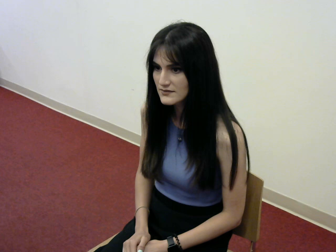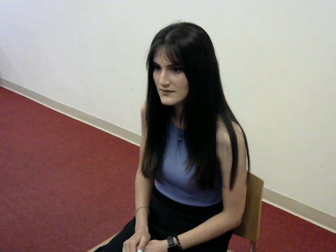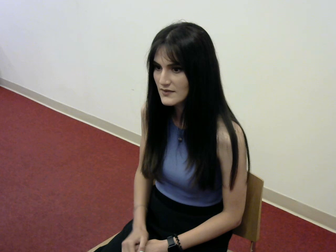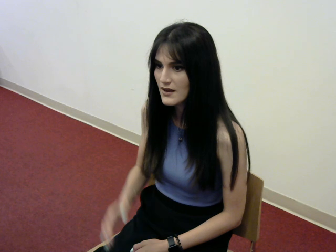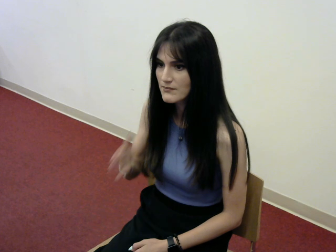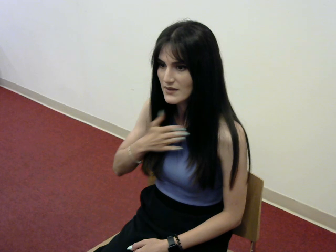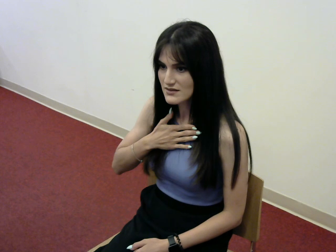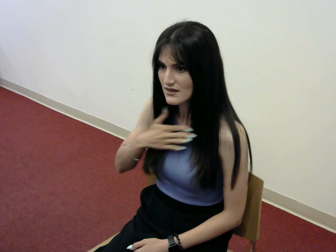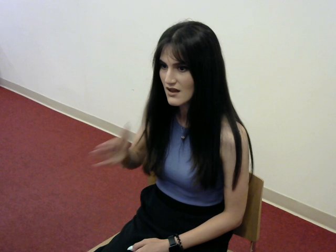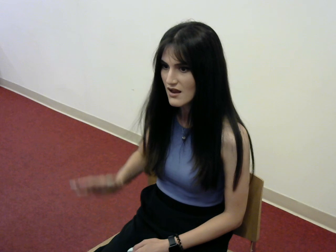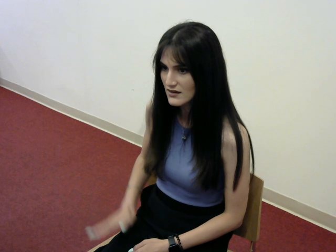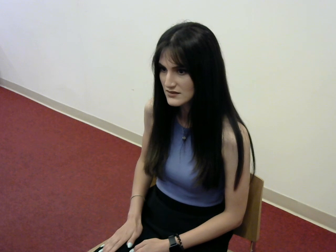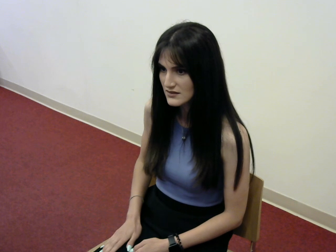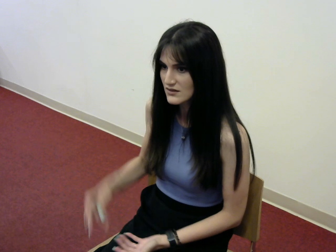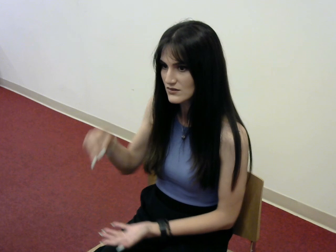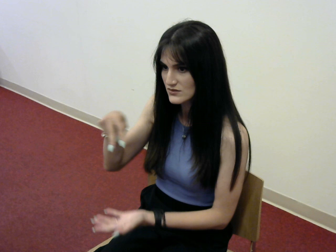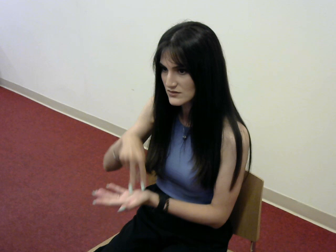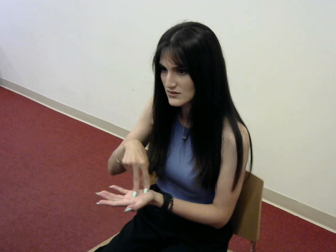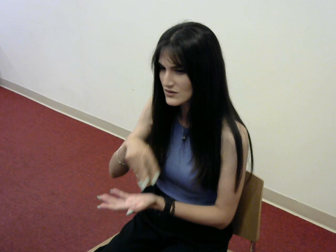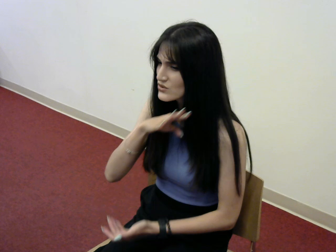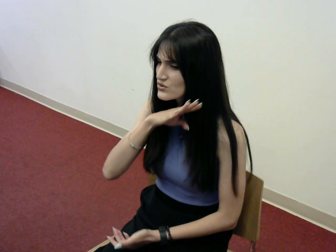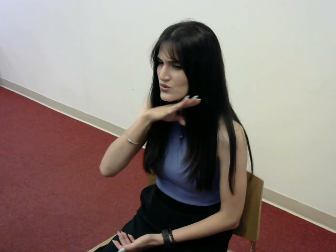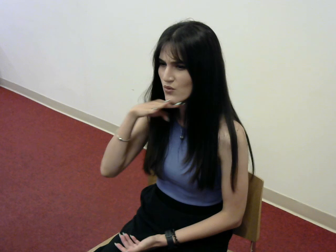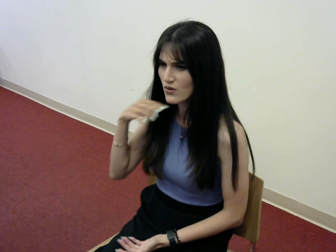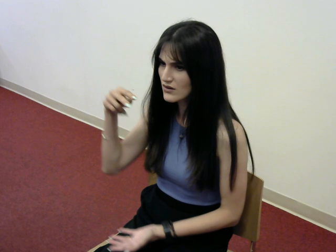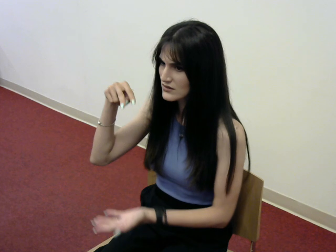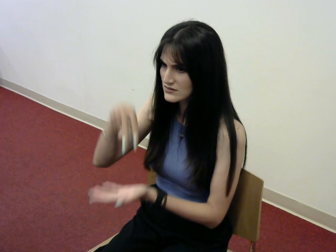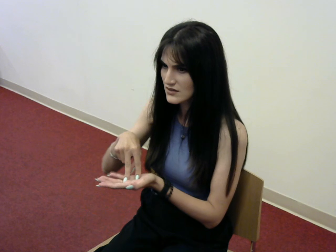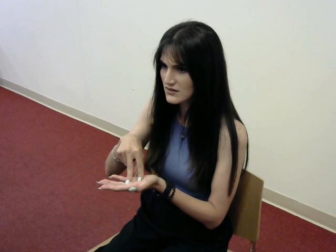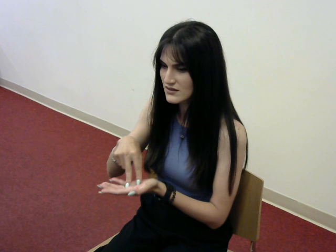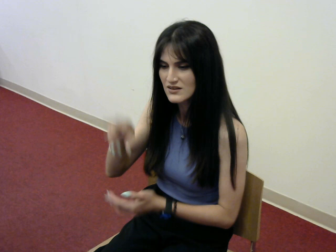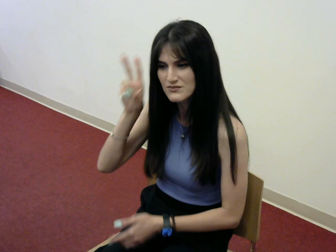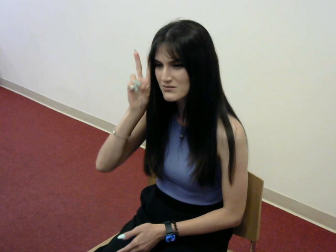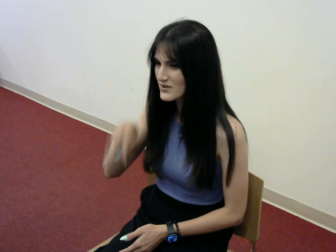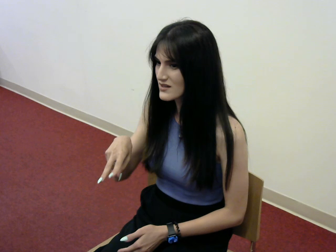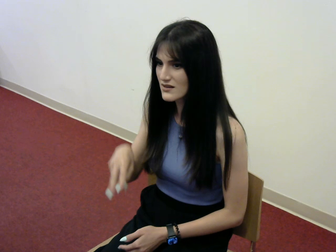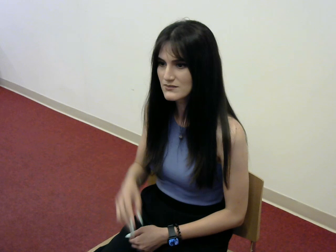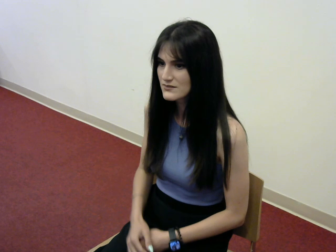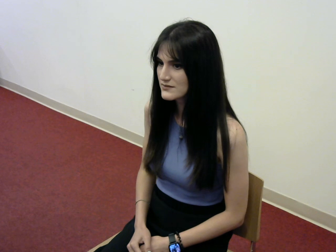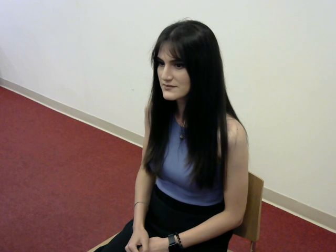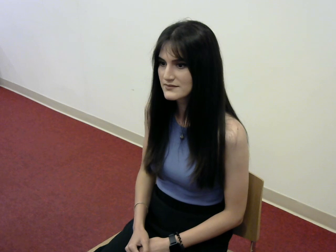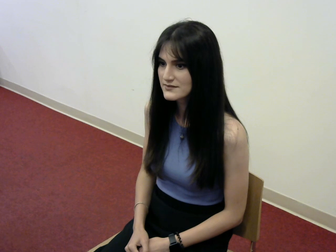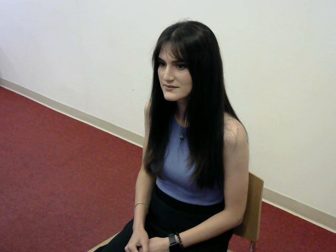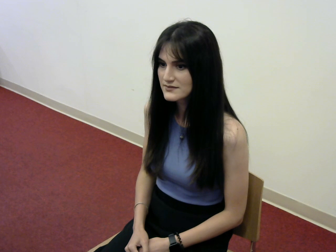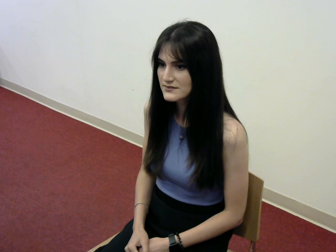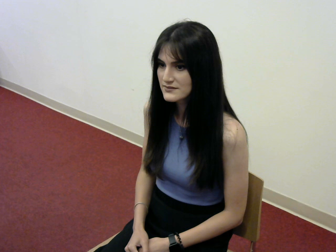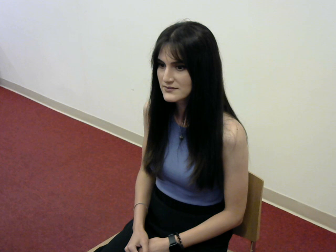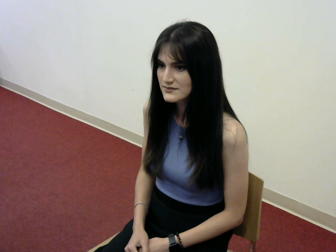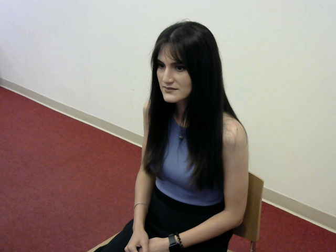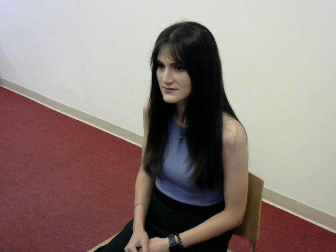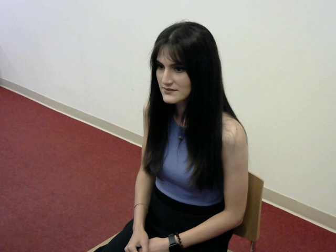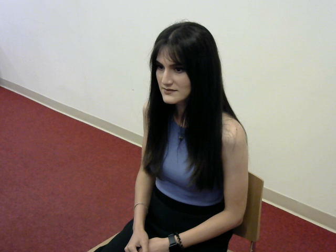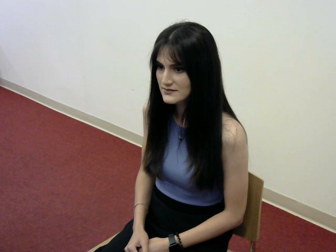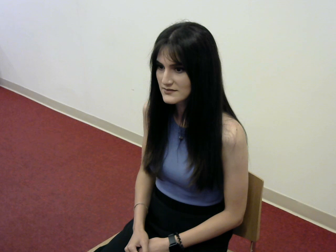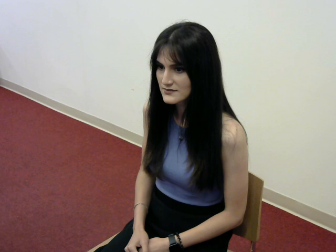Mən ayaq üstə çox dura bilmirəm